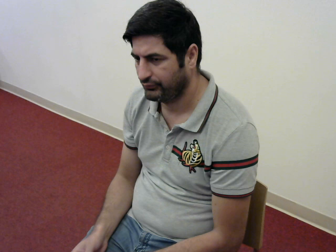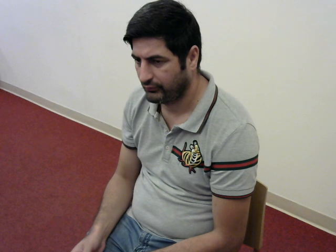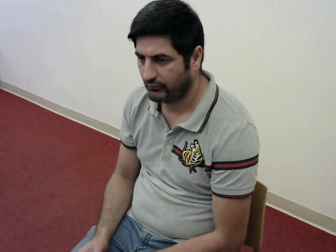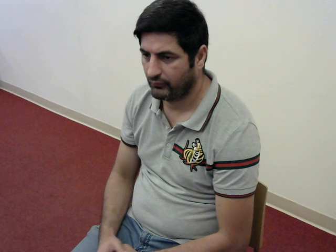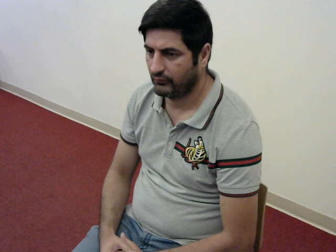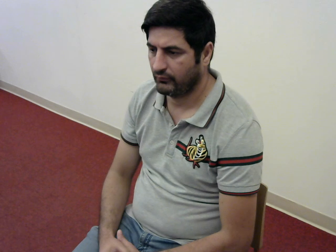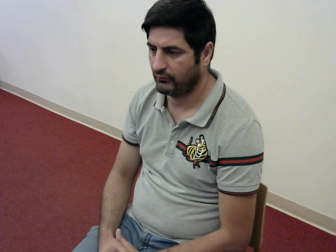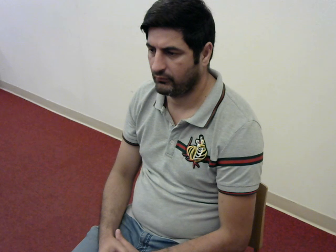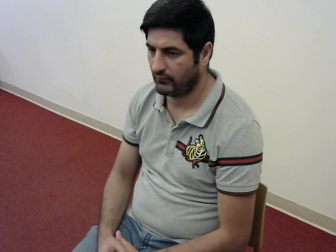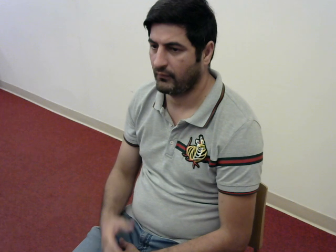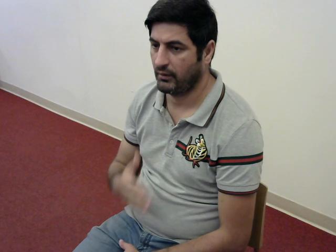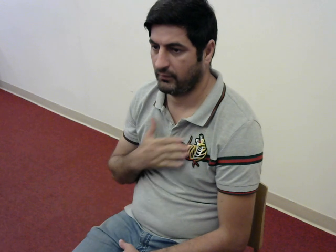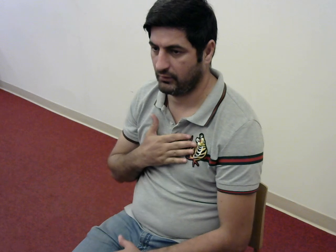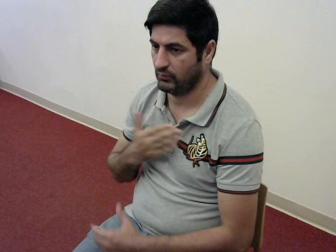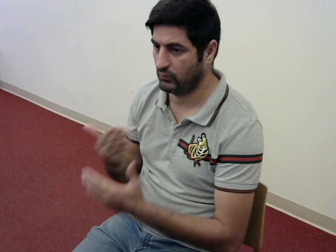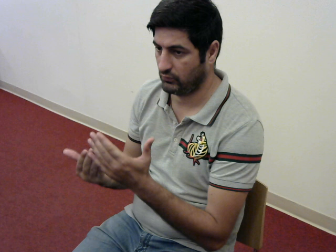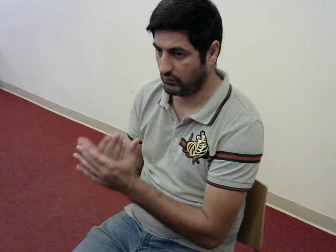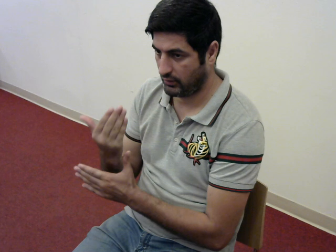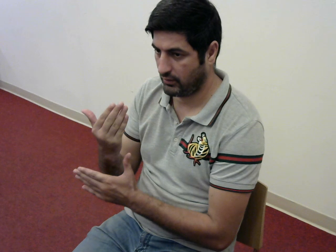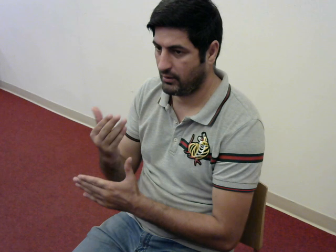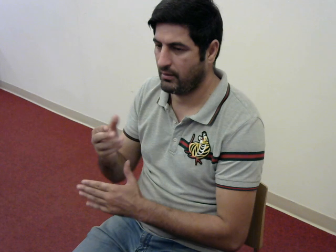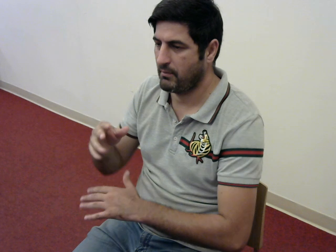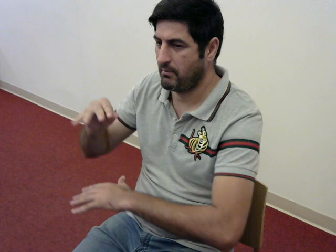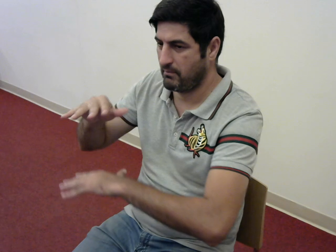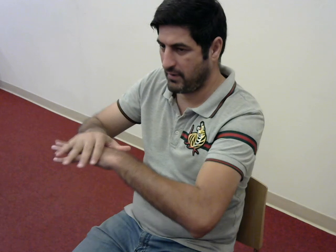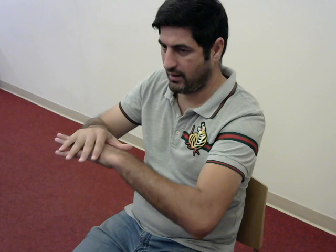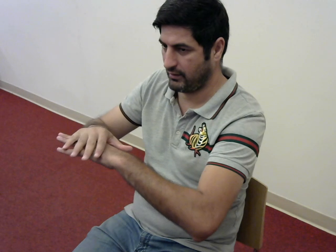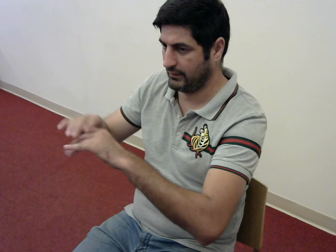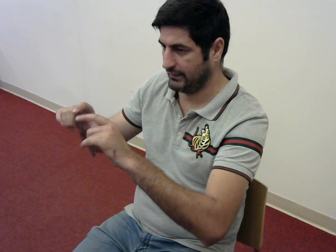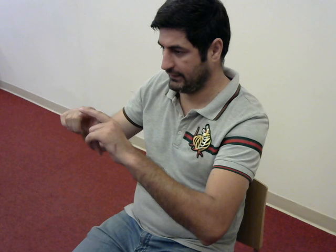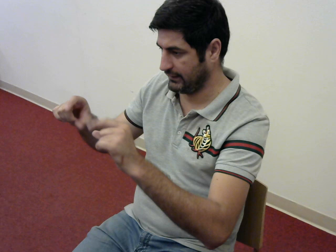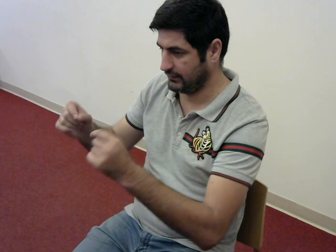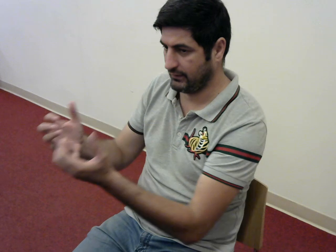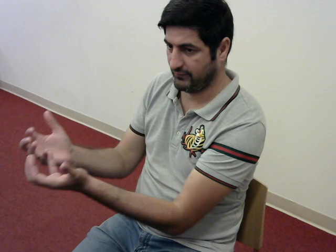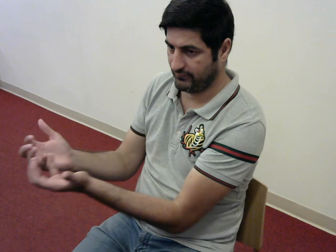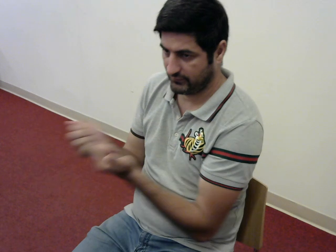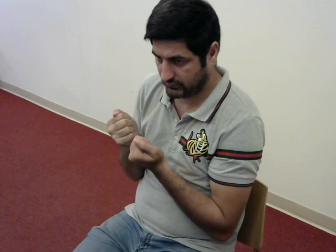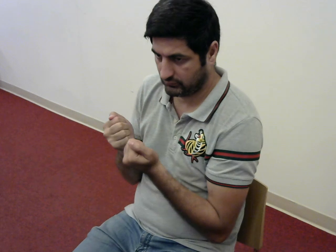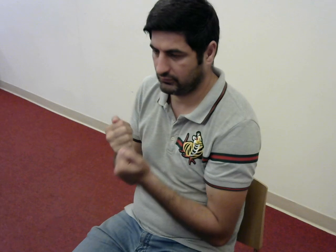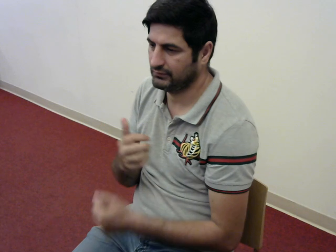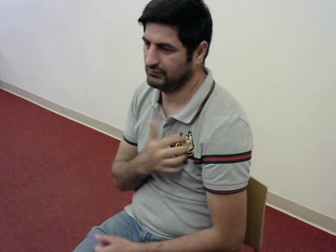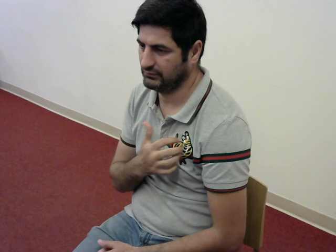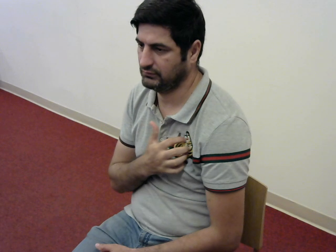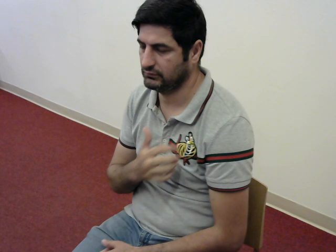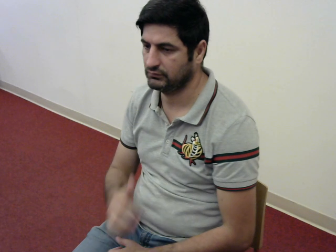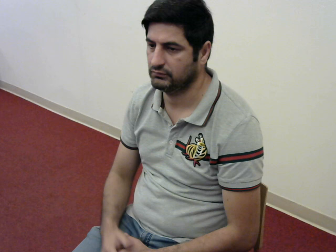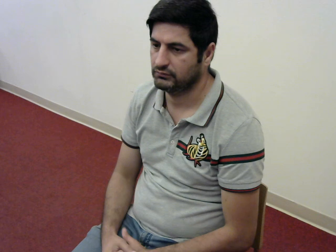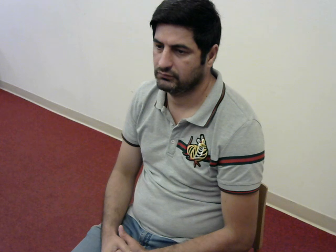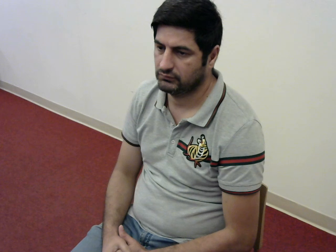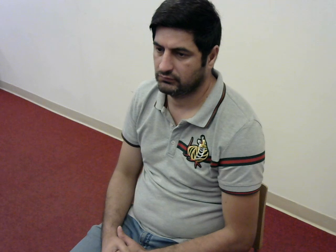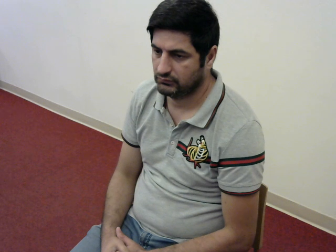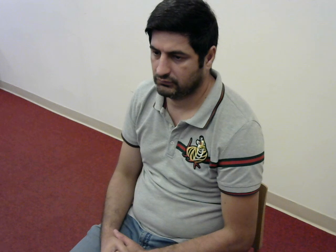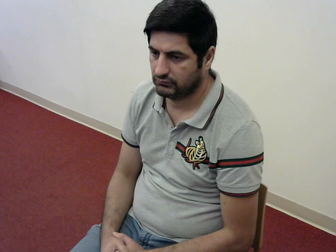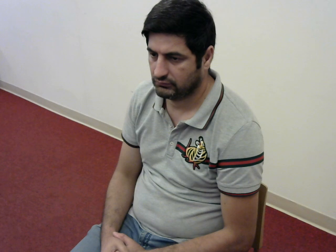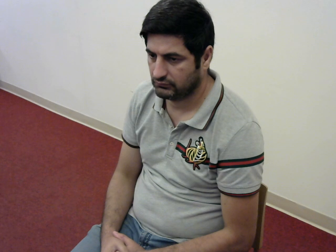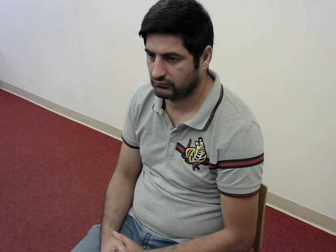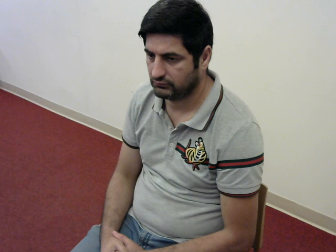Mən yeni bank kartı götürmək istəyirəm